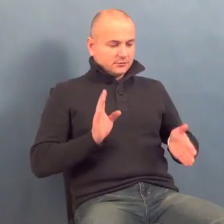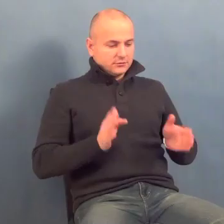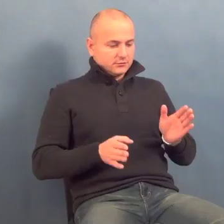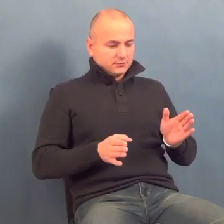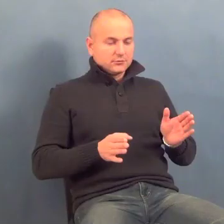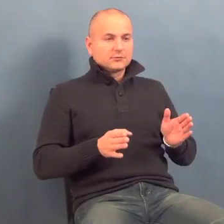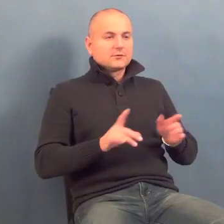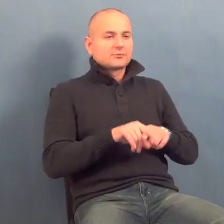Biegać.